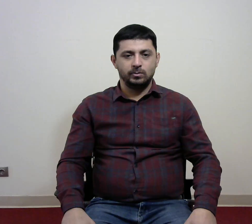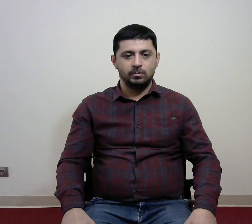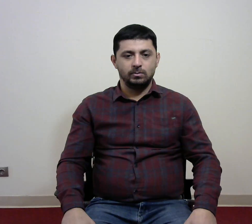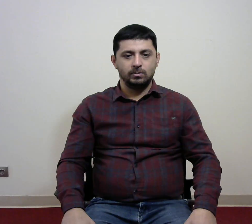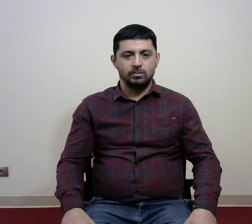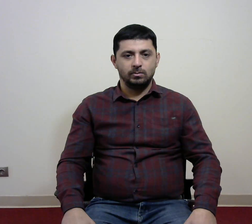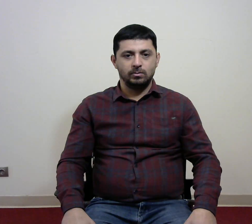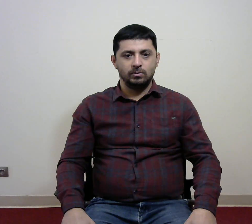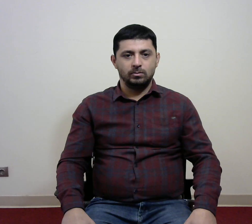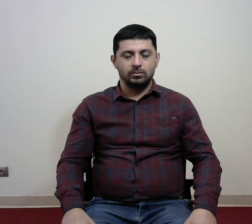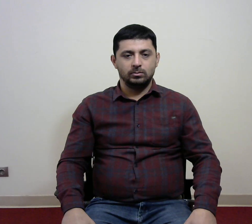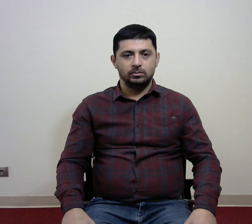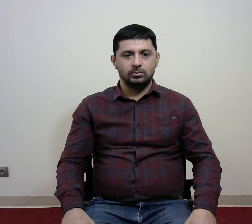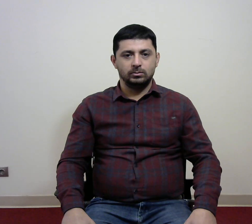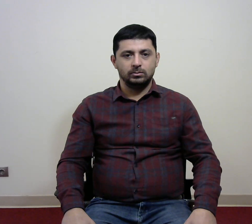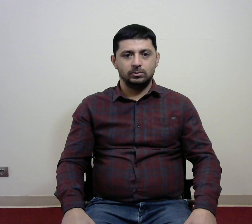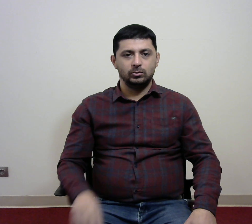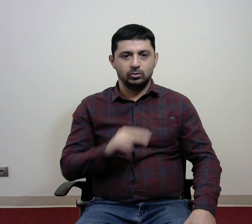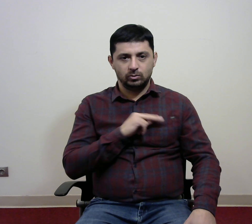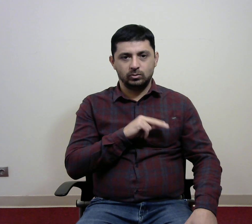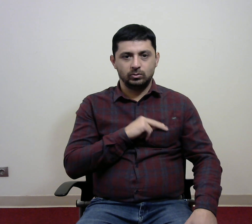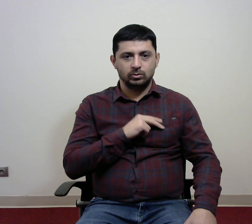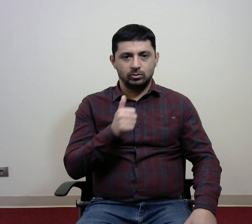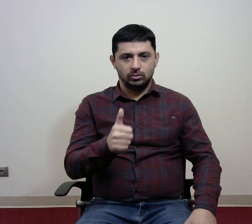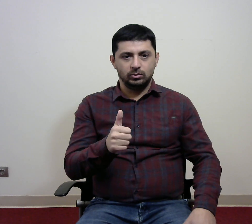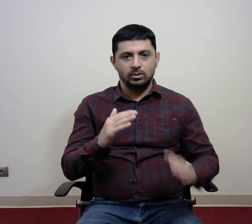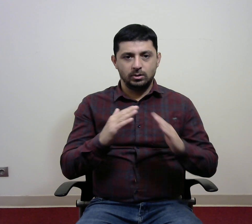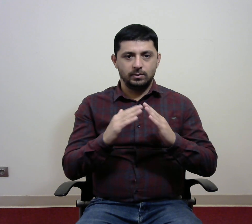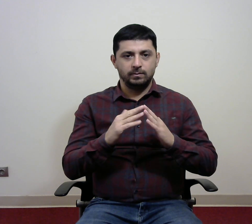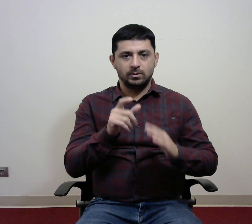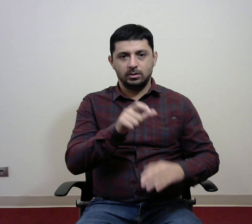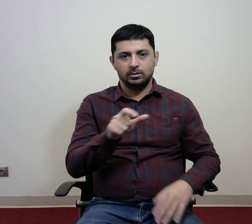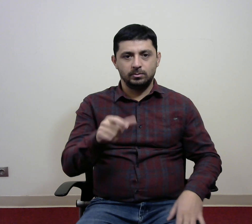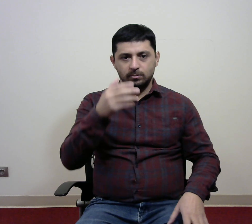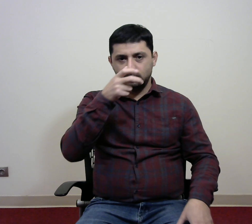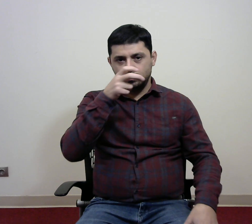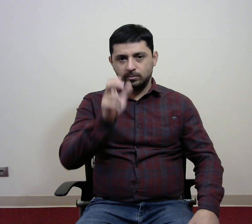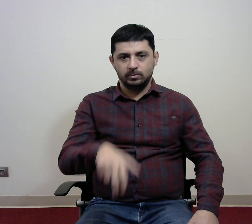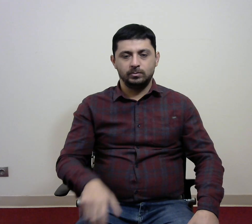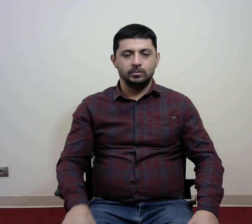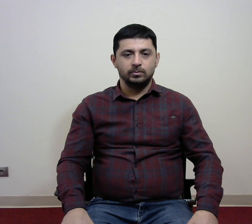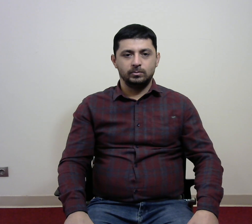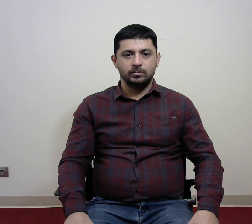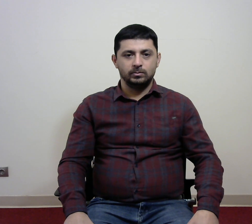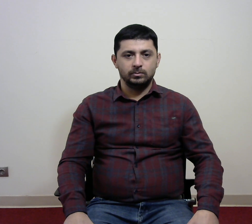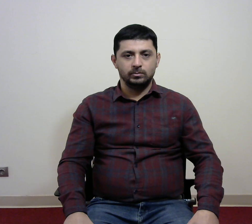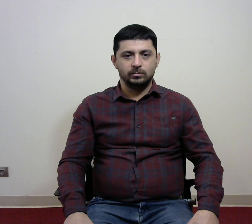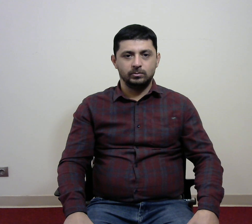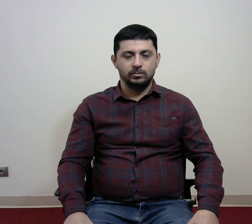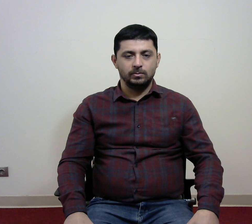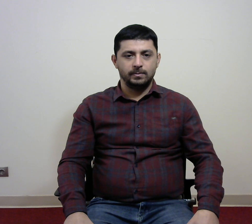İşləmək yaxşıdır, evdə adam darıxır